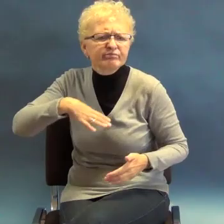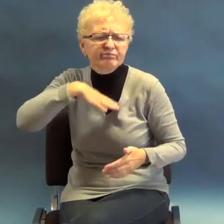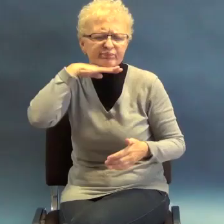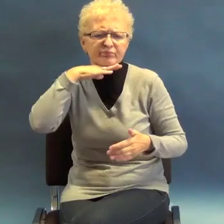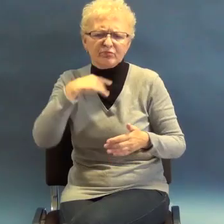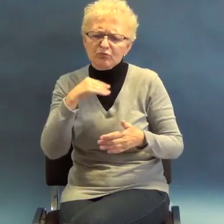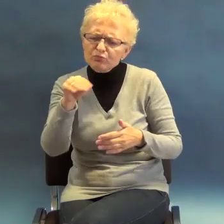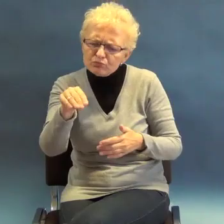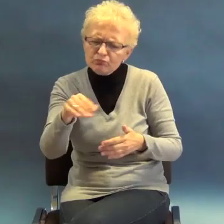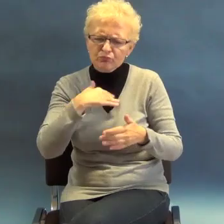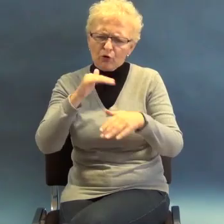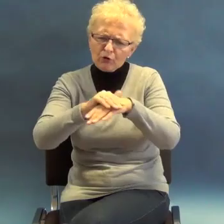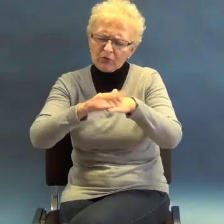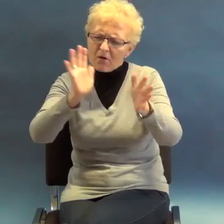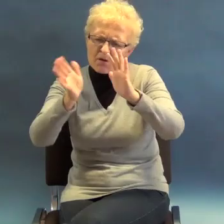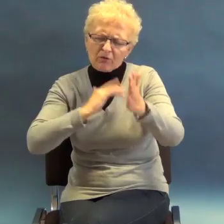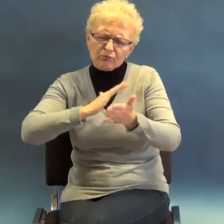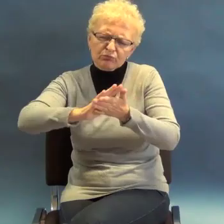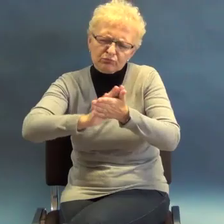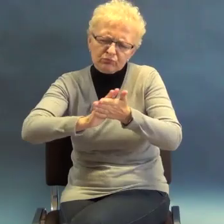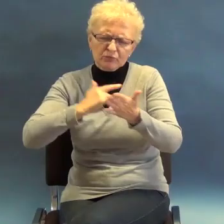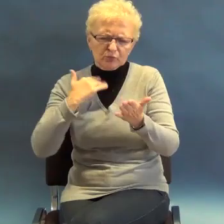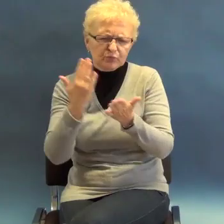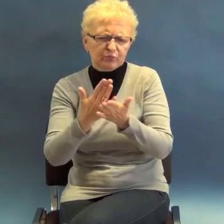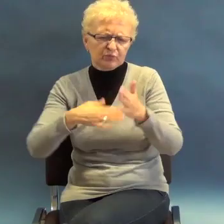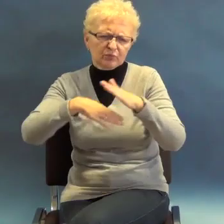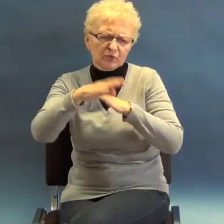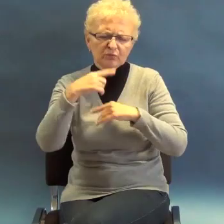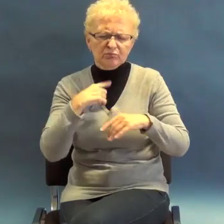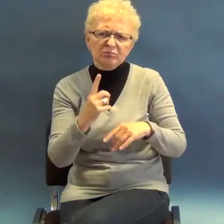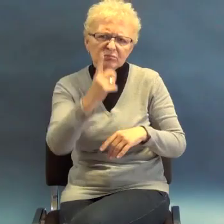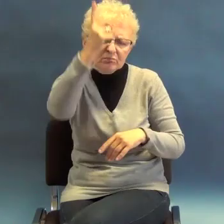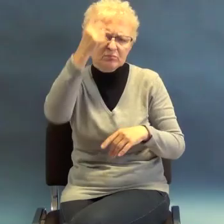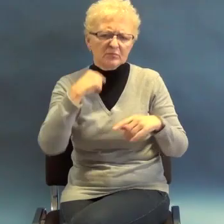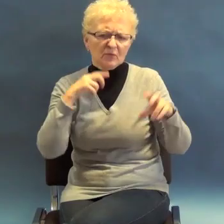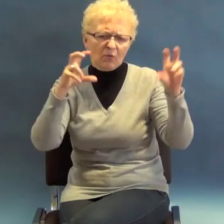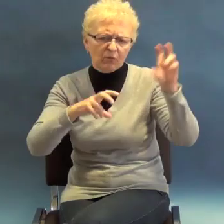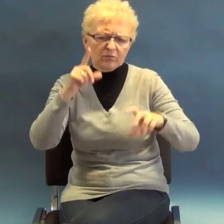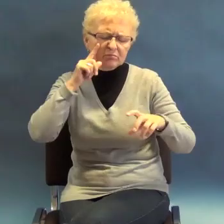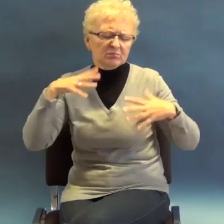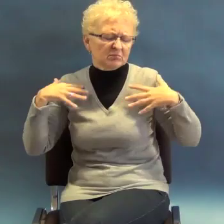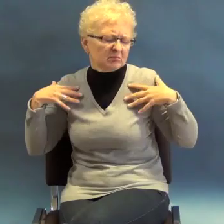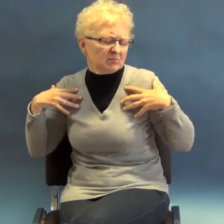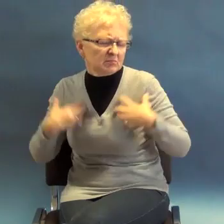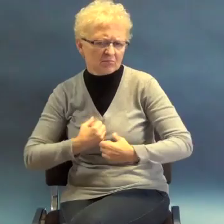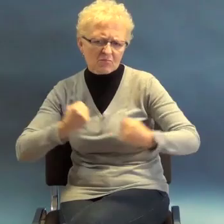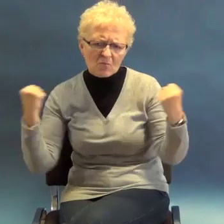Jedna osoba powiedziała do migających kolegów, że przeprasza, ale pójdzie już na górę, do hotelu, bo jest bardzo zmęczona.